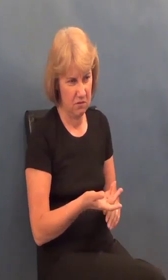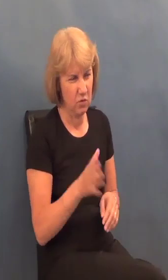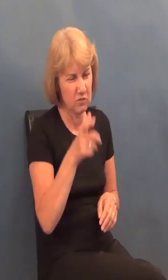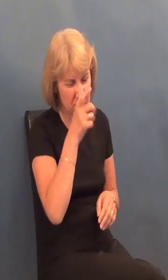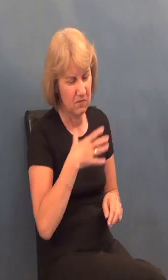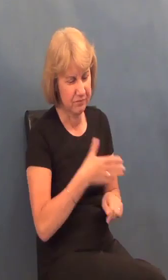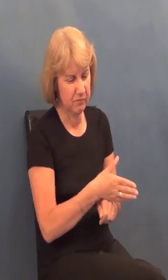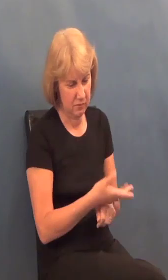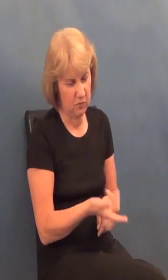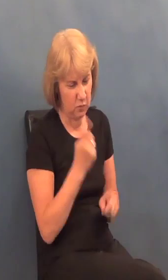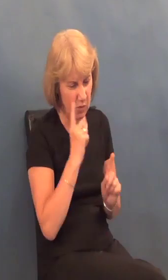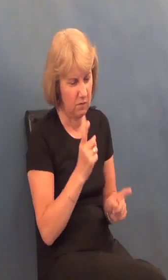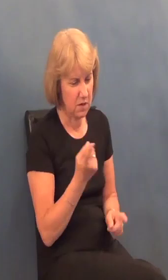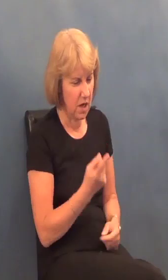Dużo chuliganów lubi piłować, a dzięki temu zobaczą, że jest zakaz.